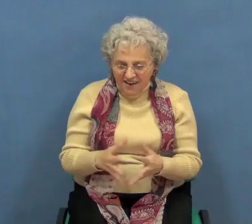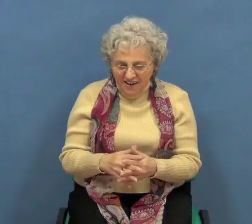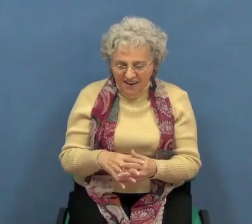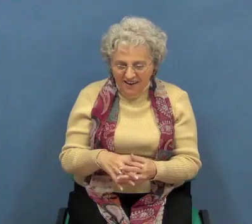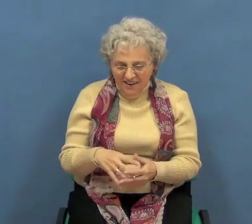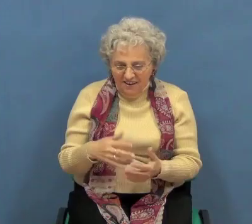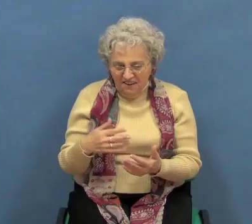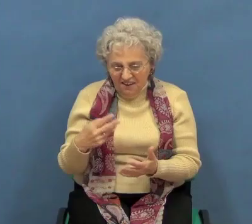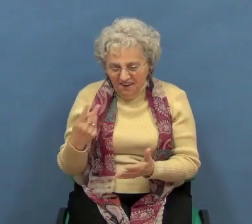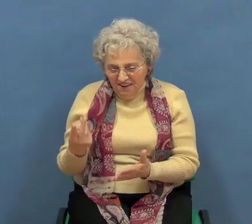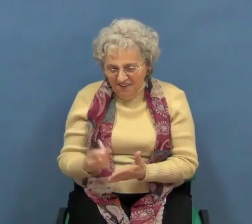Przewraca się.